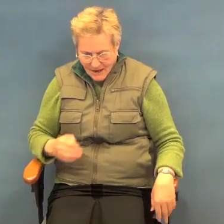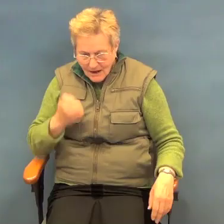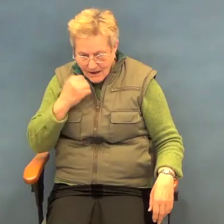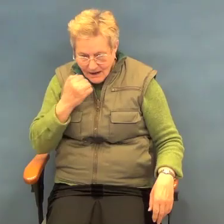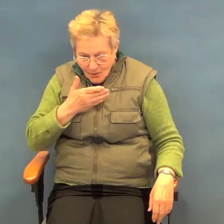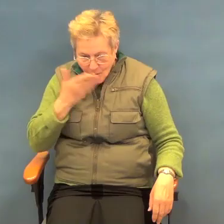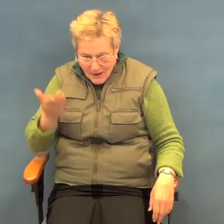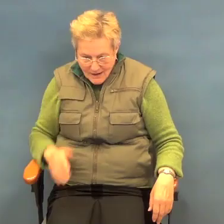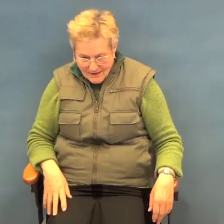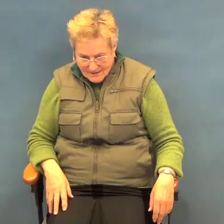Nie ma jabłek.